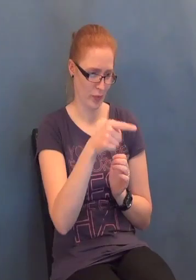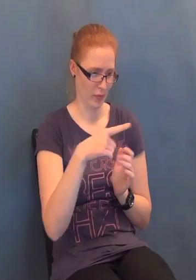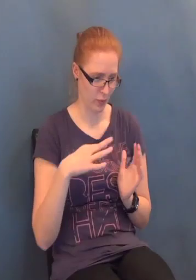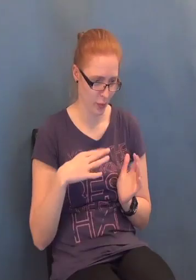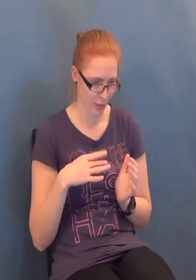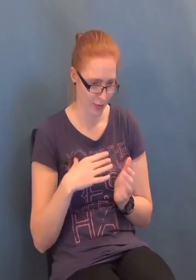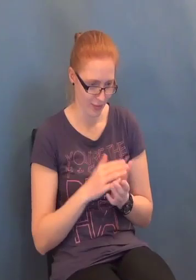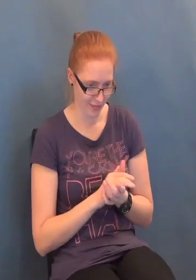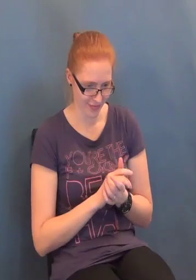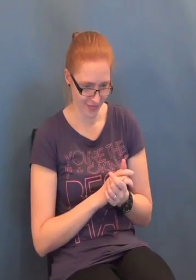Musisz mieć wolne.